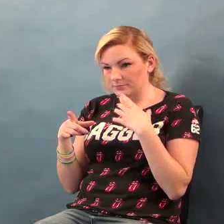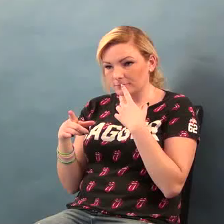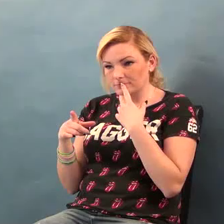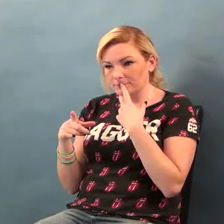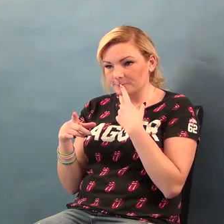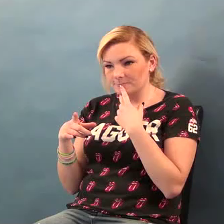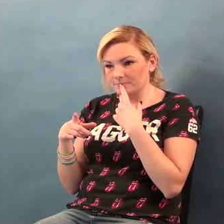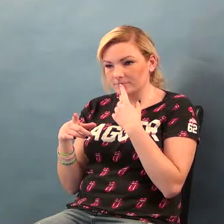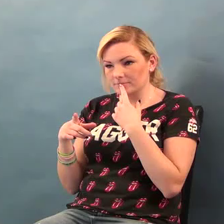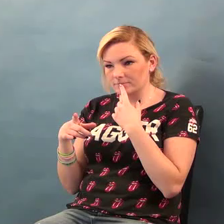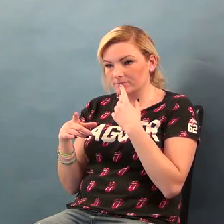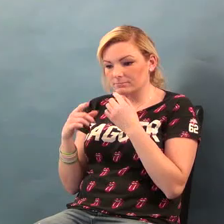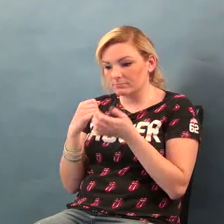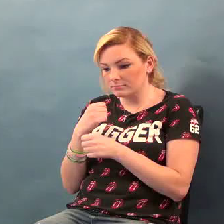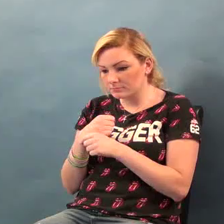Piątego lutego?